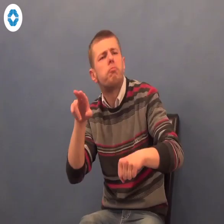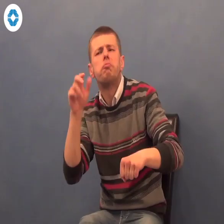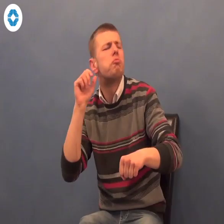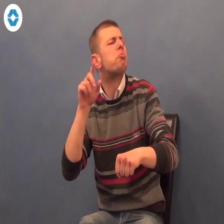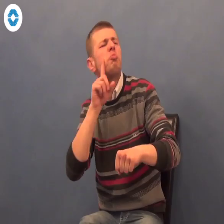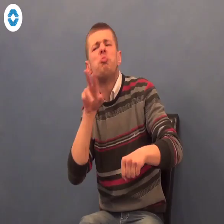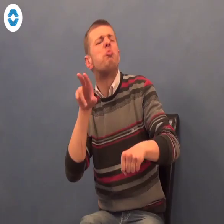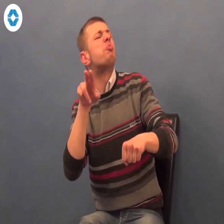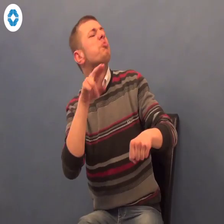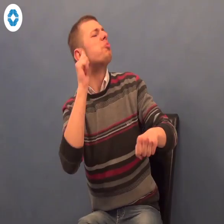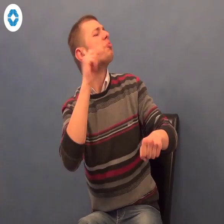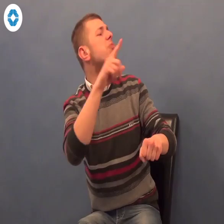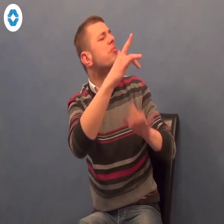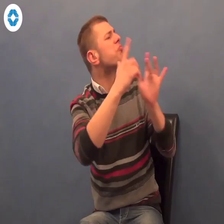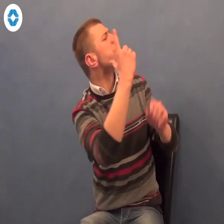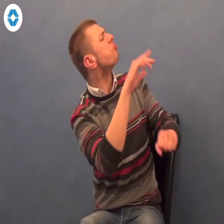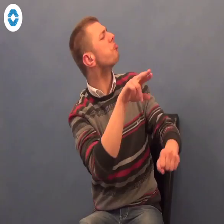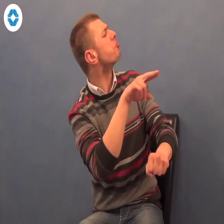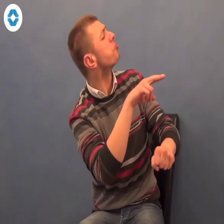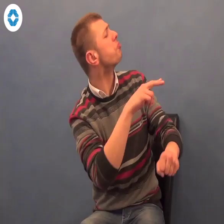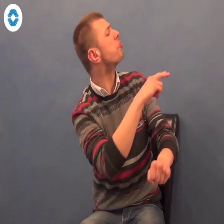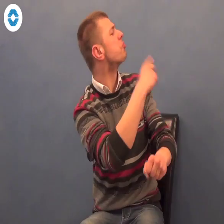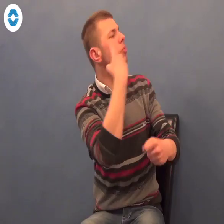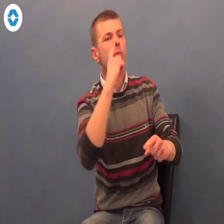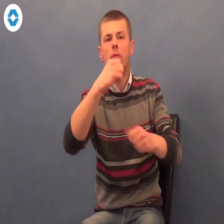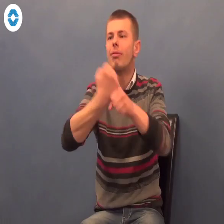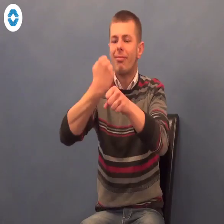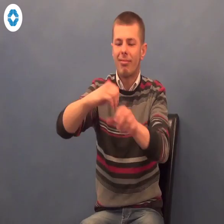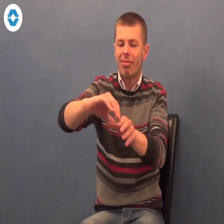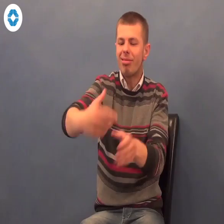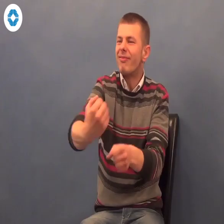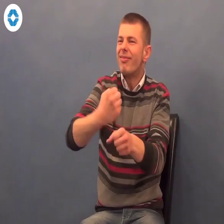Chłopak odwraca się za dziewczyną, która odjeżdża i nie zauważa, że przed nim znajdują się kamienie.